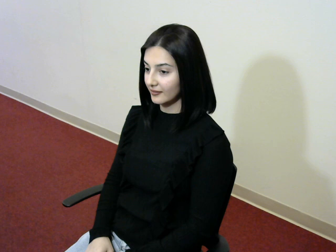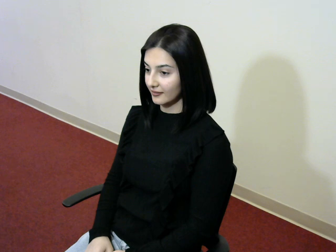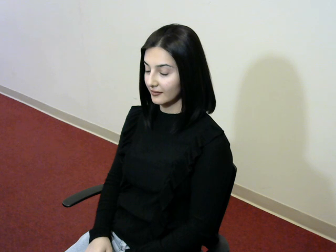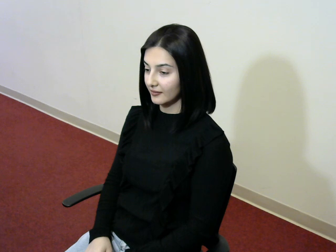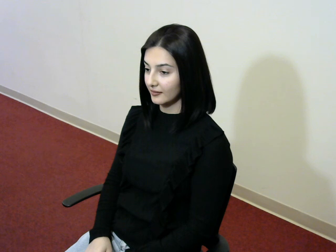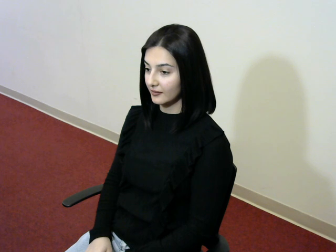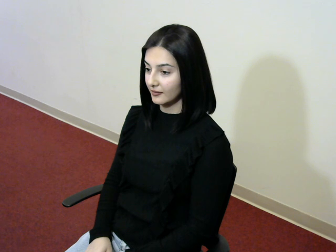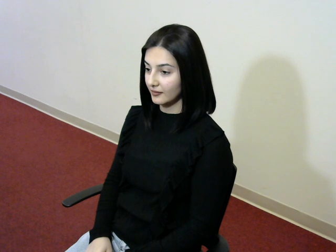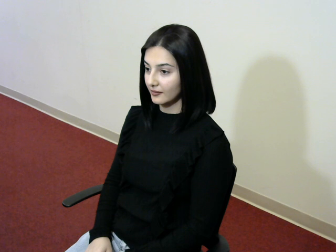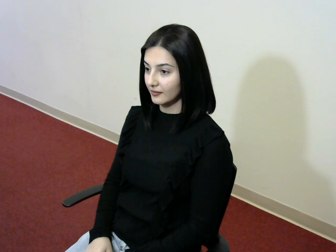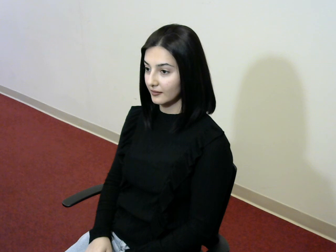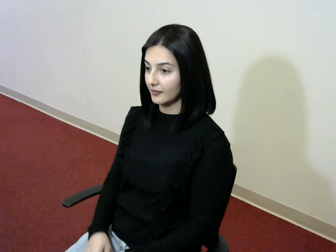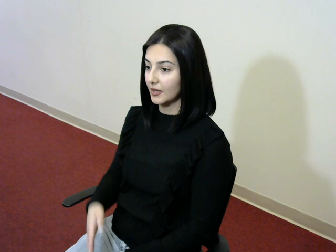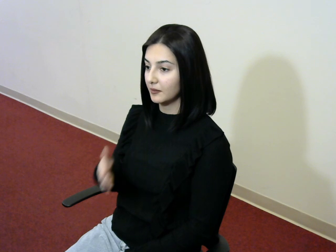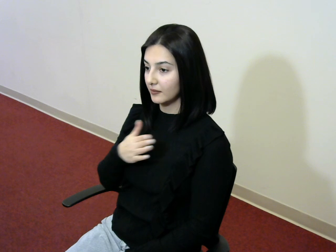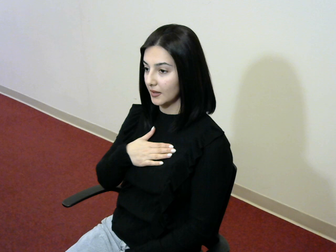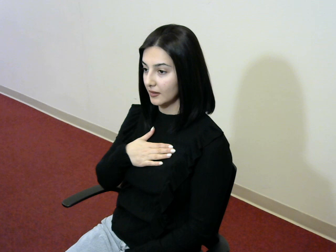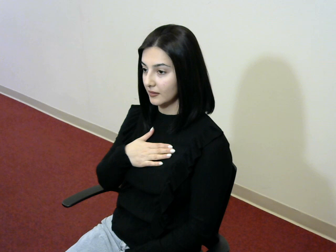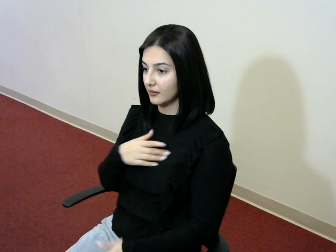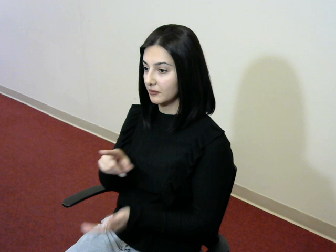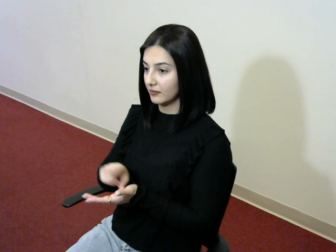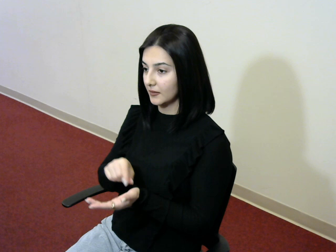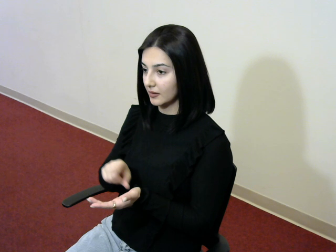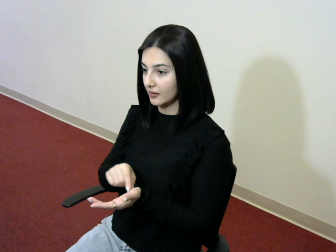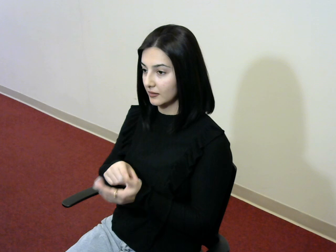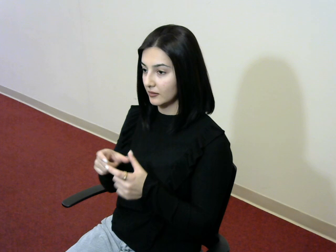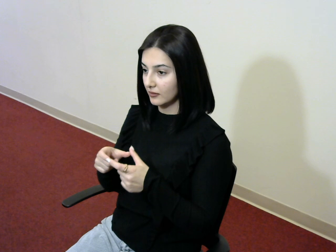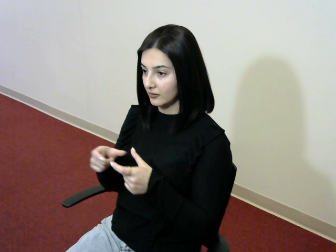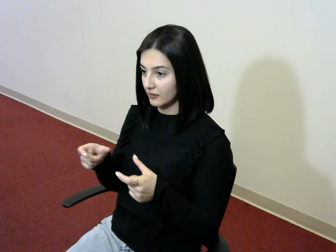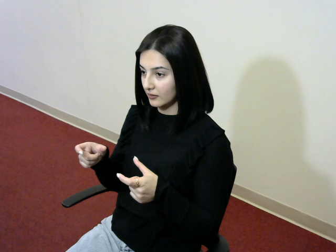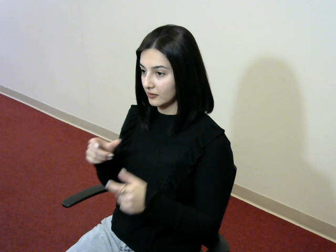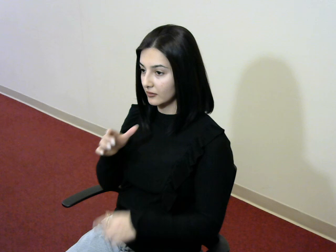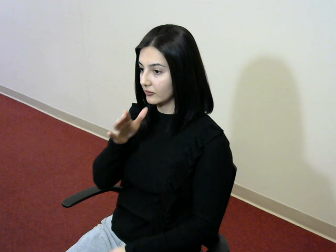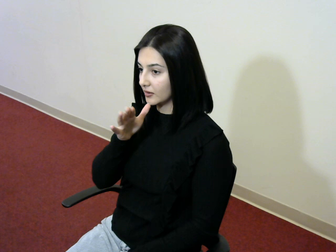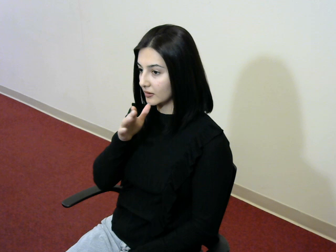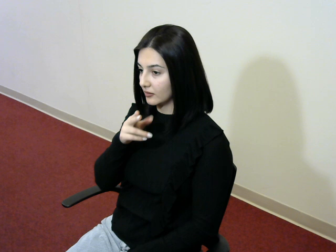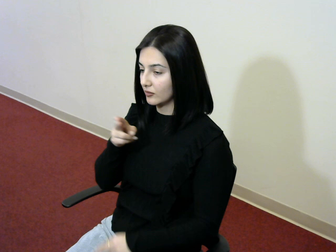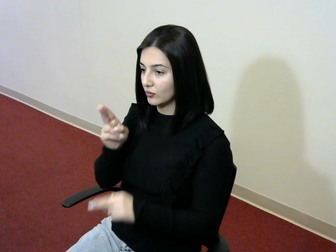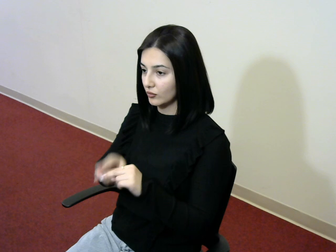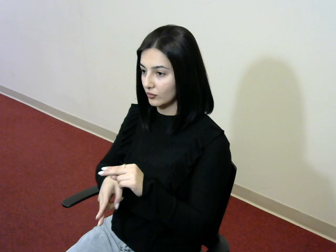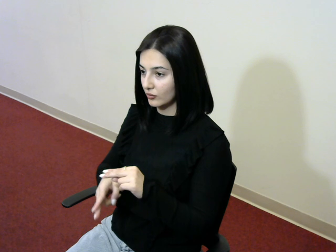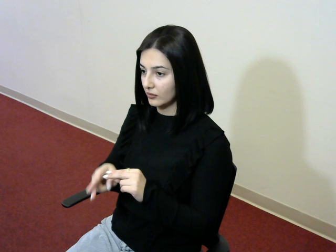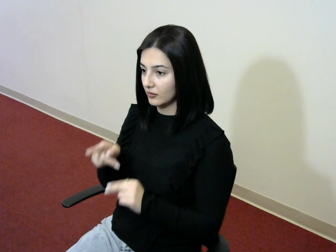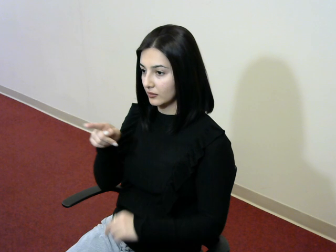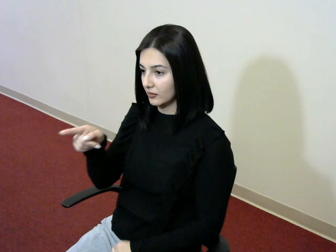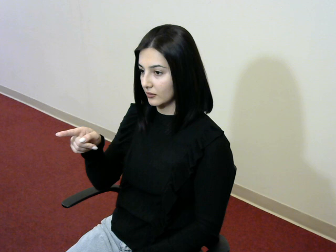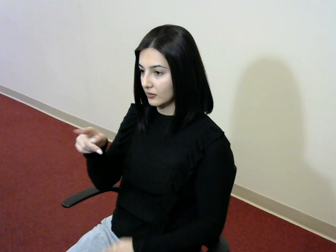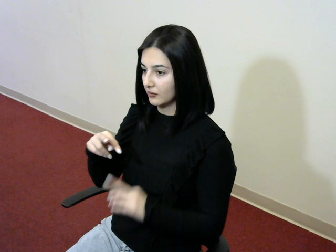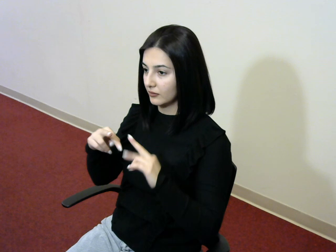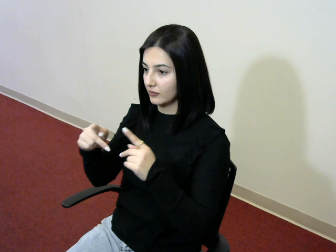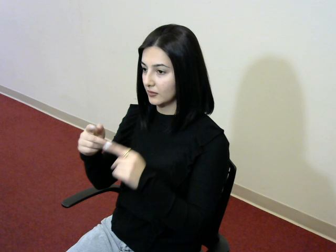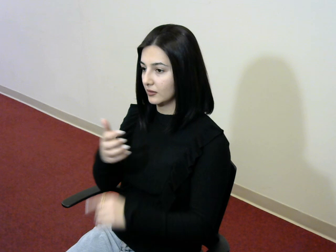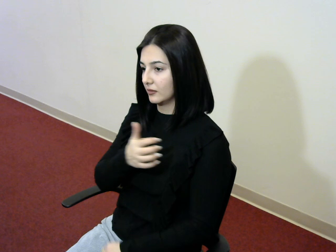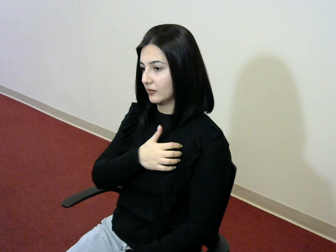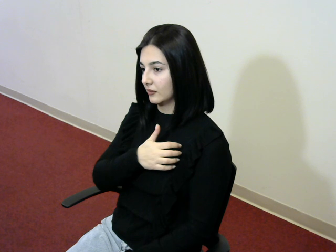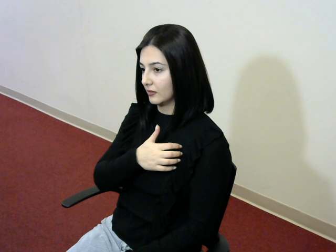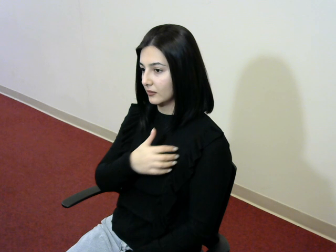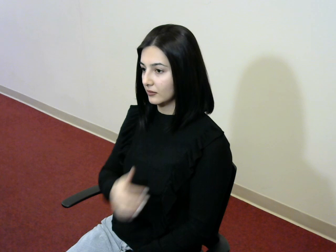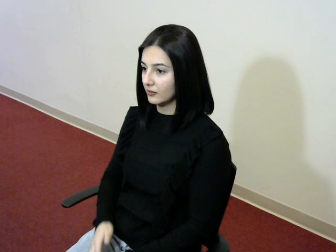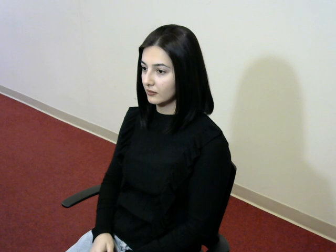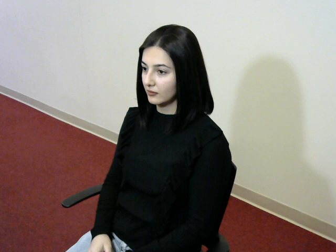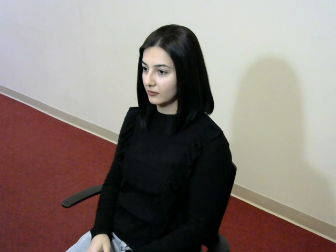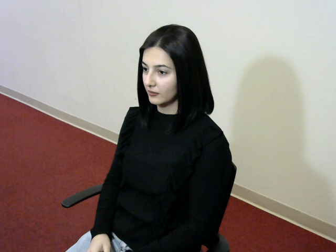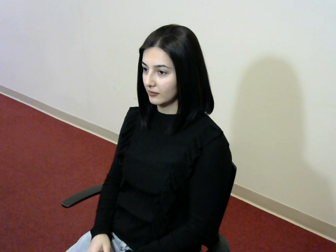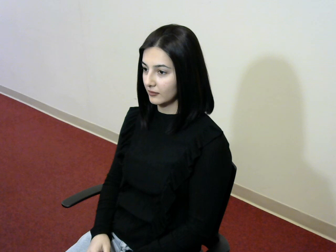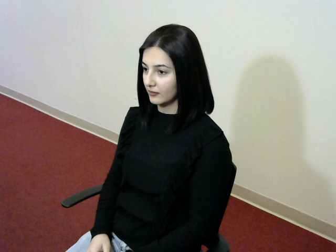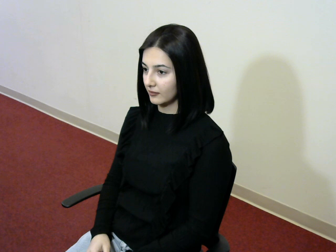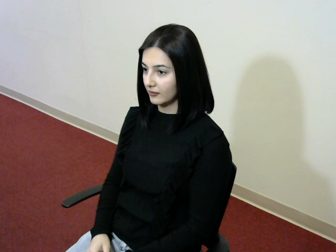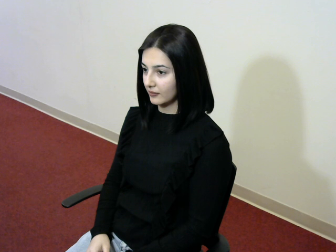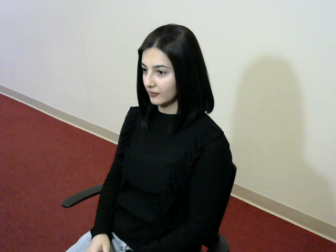Mənim pensiya kartımın müddəti bitib, onu dəyişmək istəyirəm